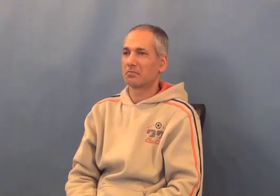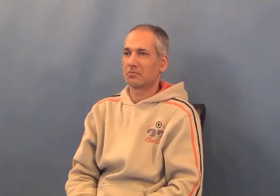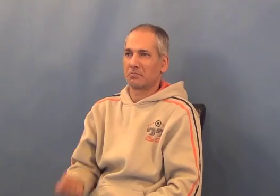Dziwnie.